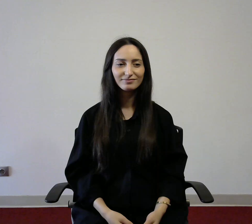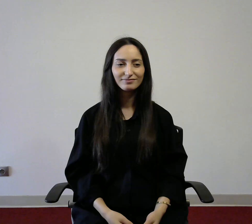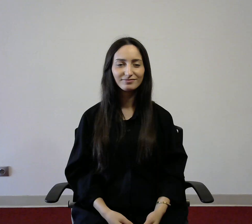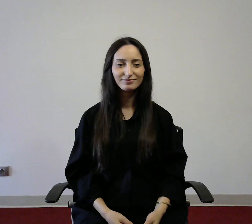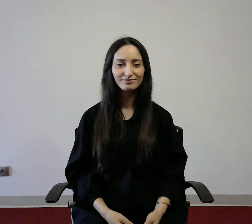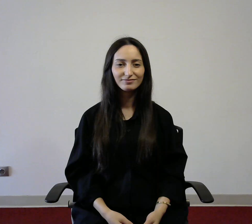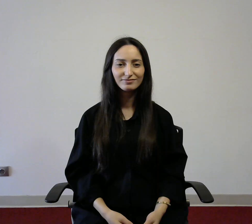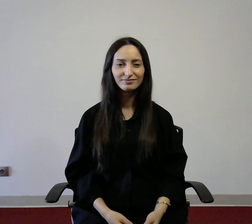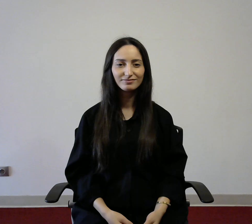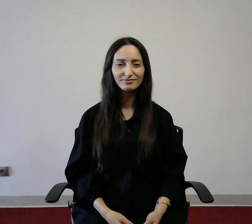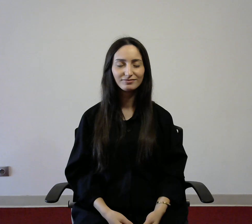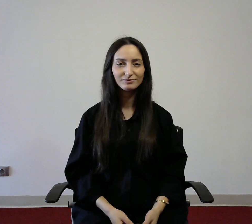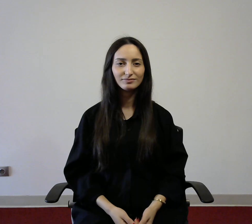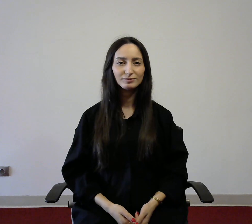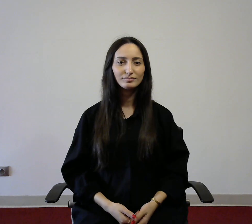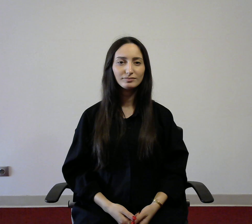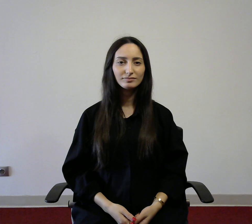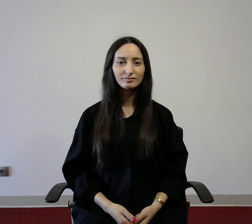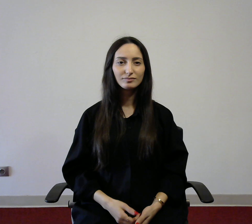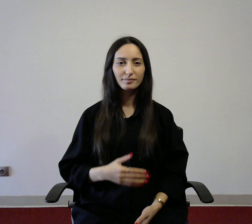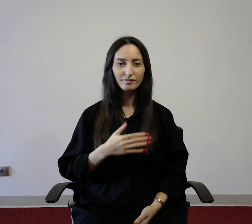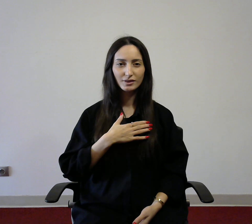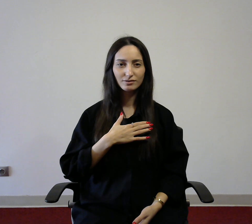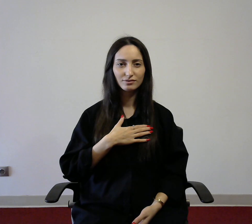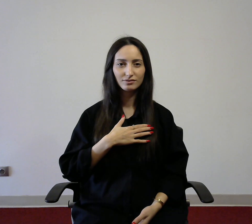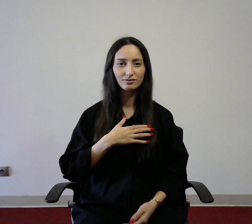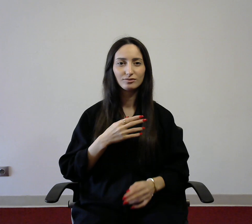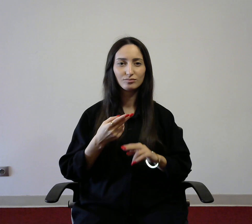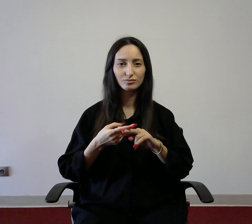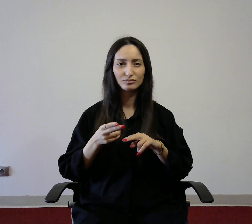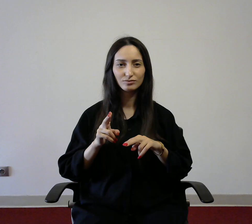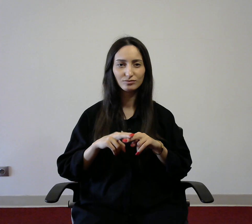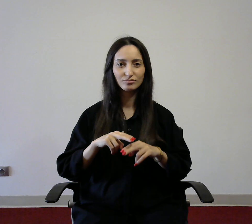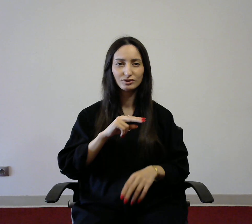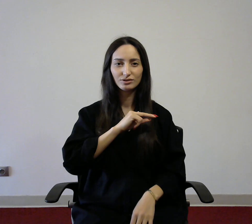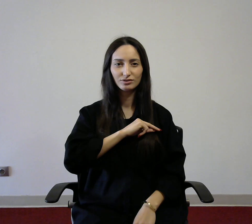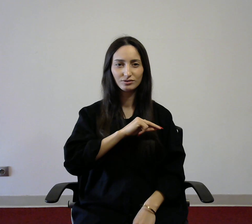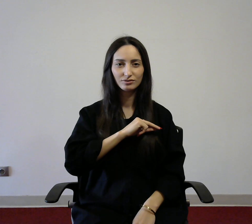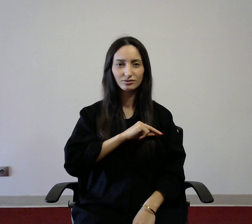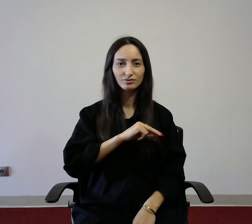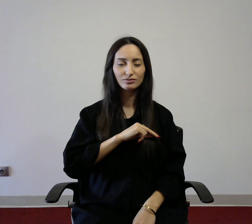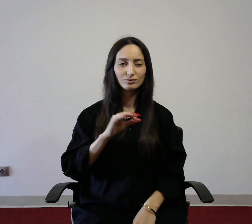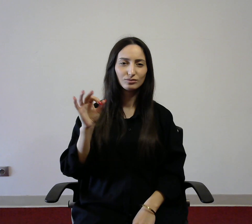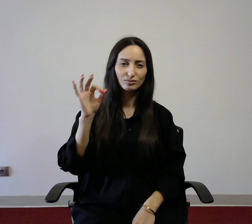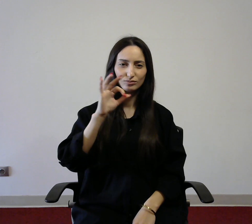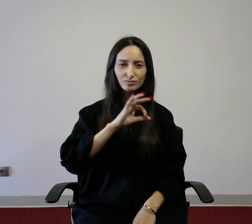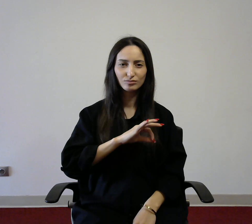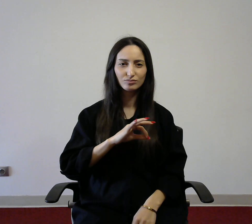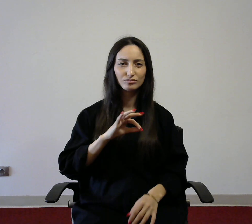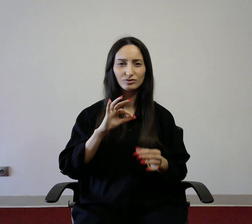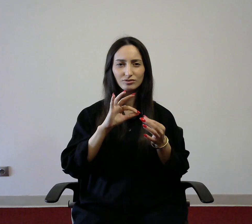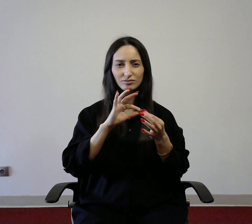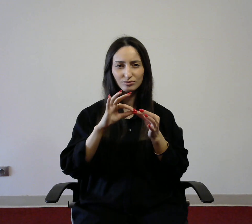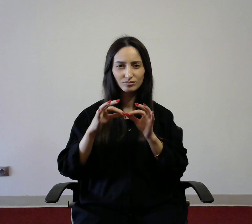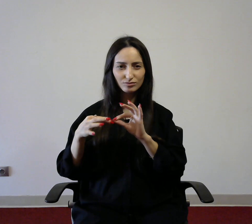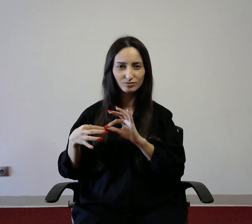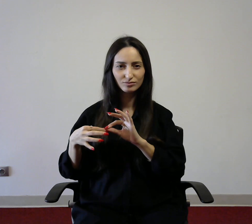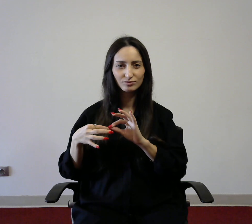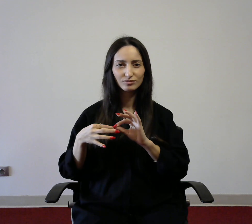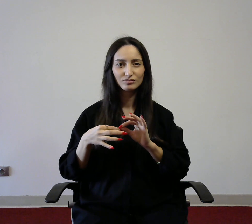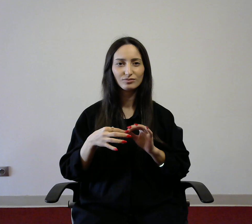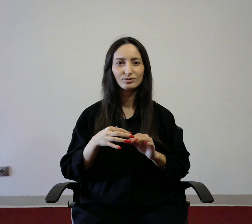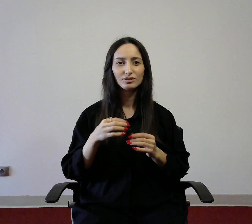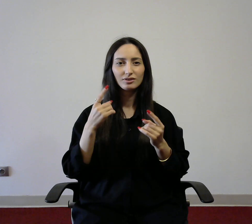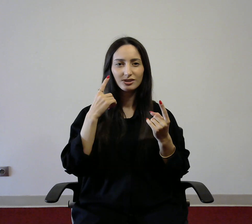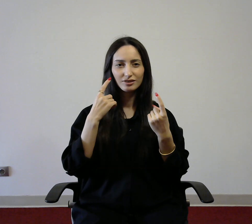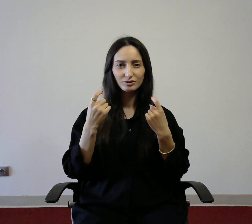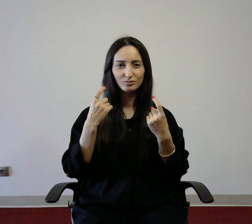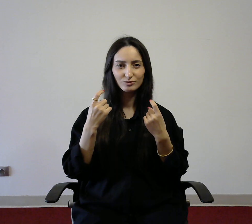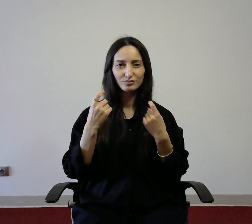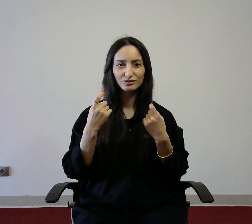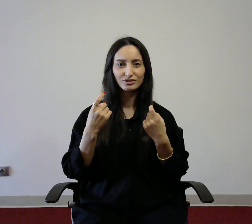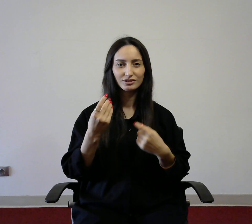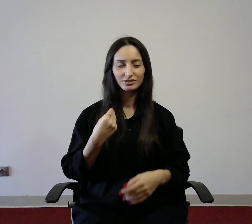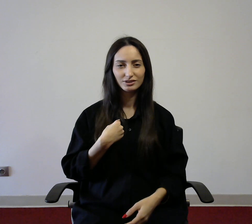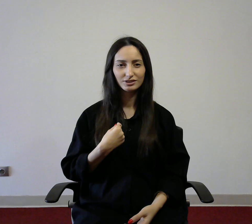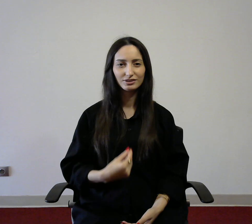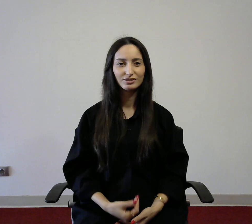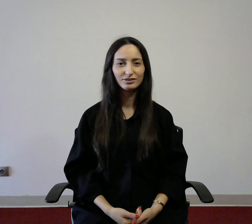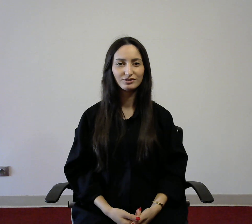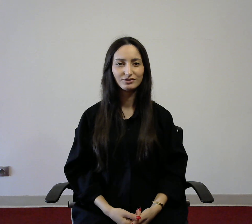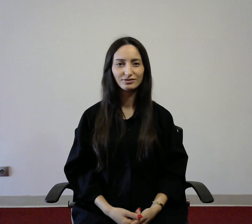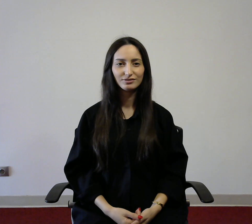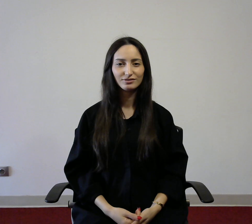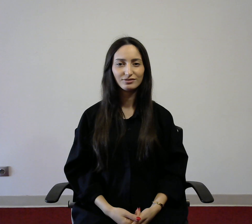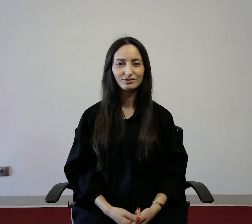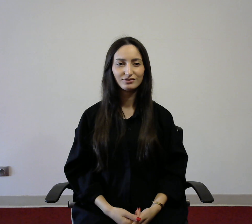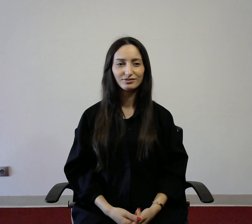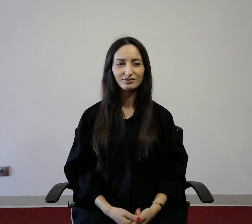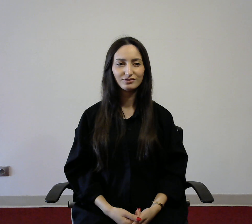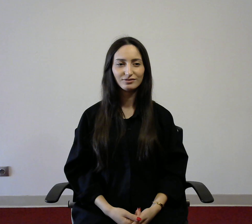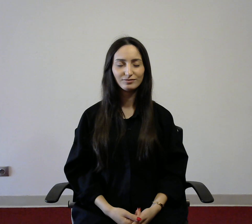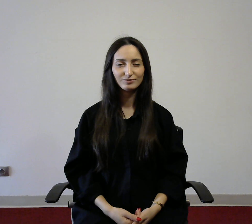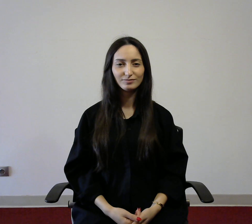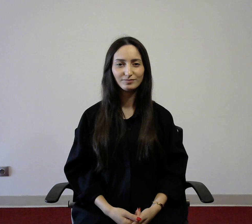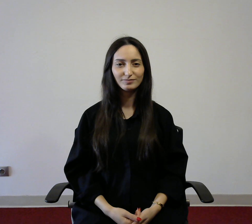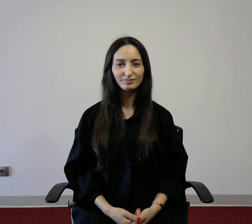Mənə bu iş haqqında ətraflı məlumat verin